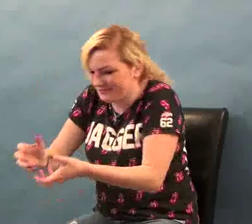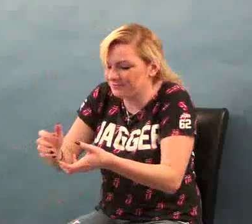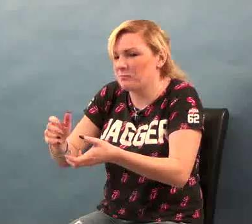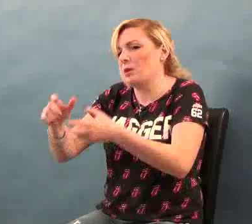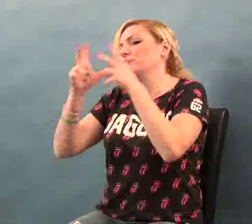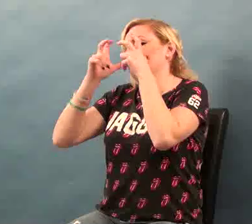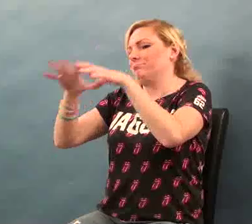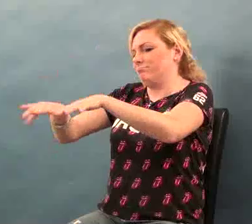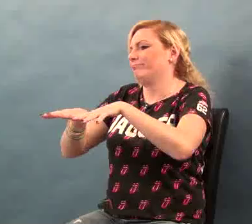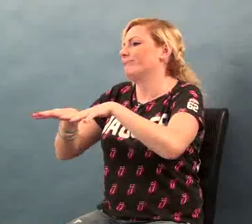Reszta żab poszła dalej.